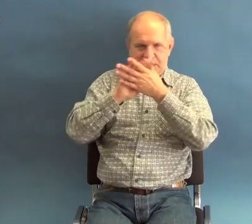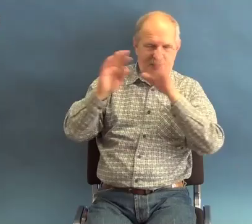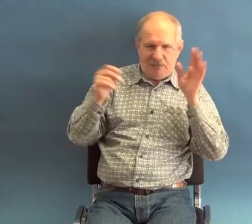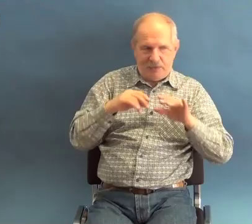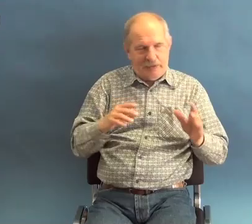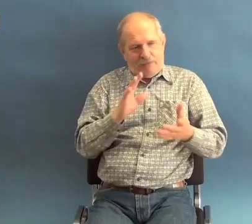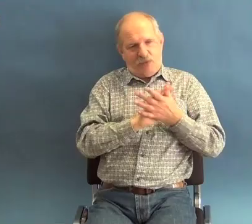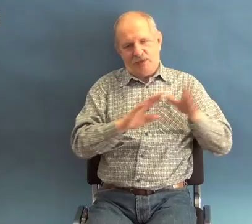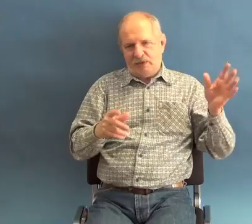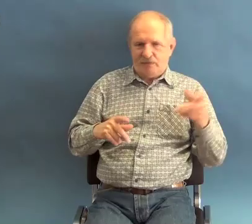Chaplin przeprasza.